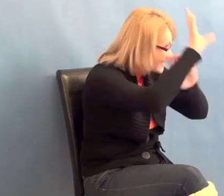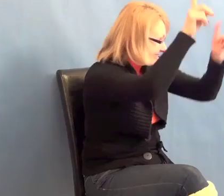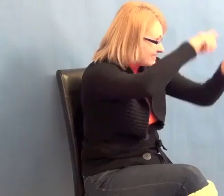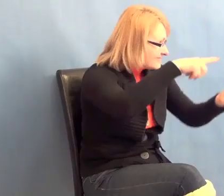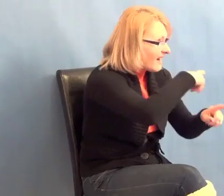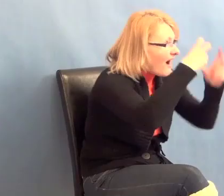Ja byłam w szoku.